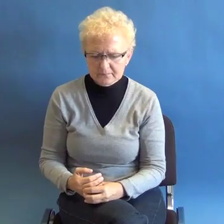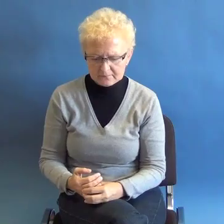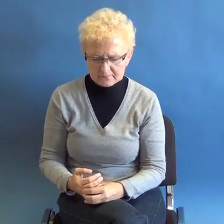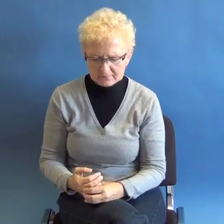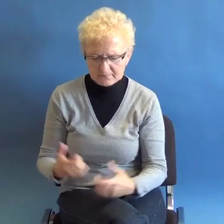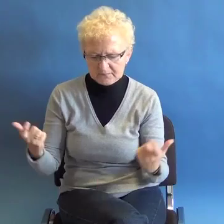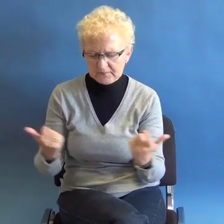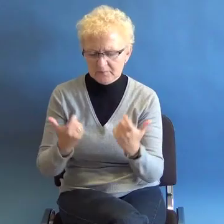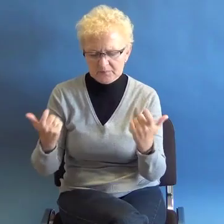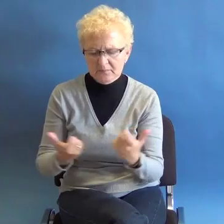To niebezpieczne.